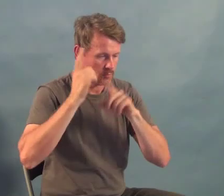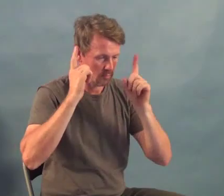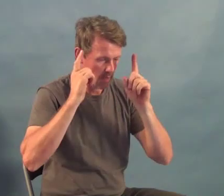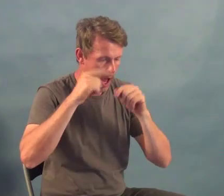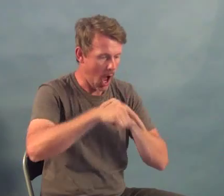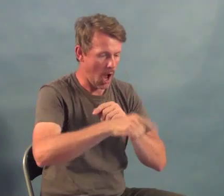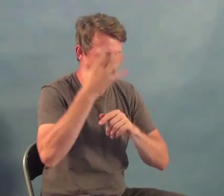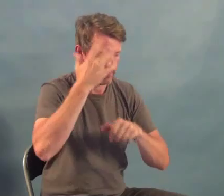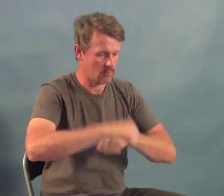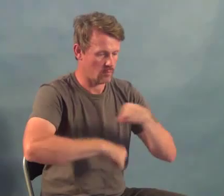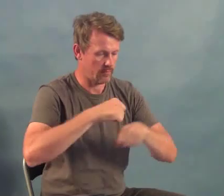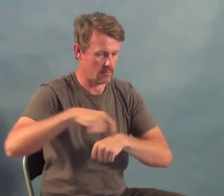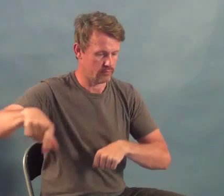Wiesz, to jest taki rower na torze.